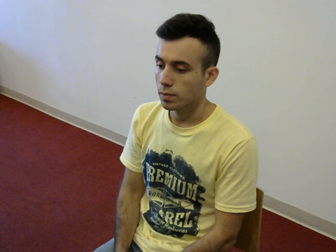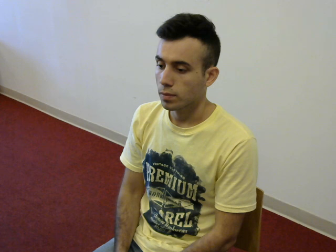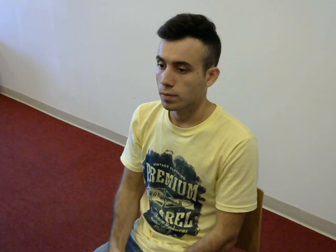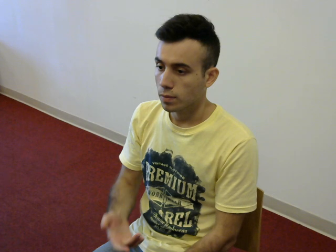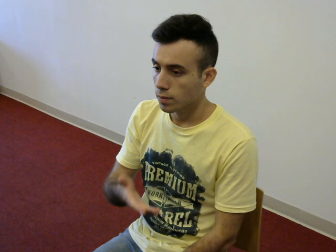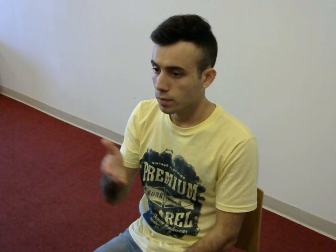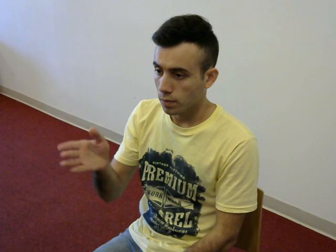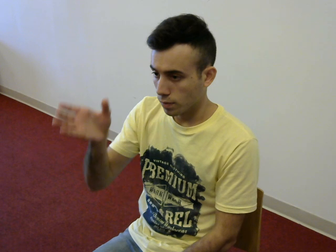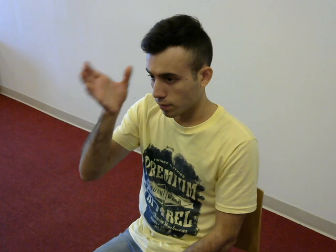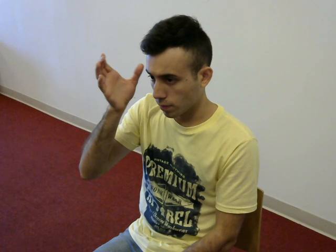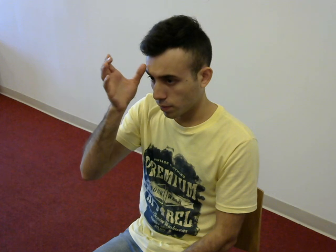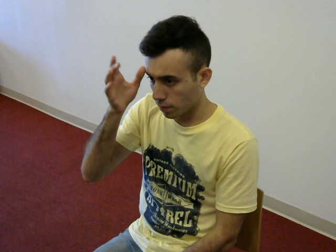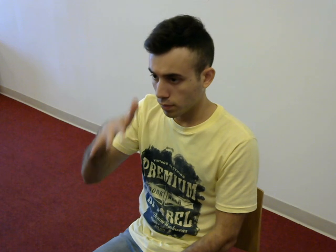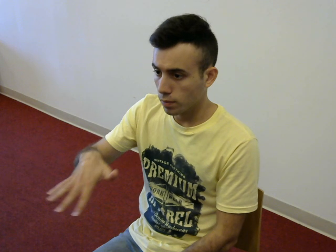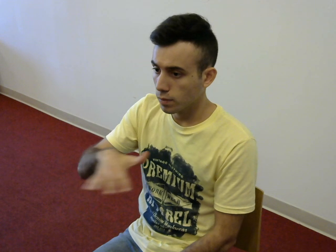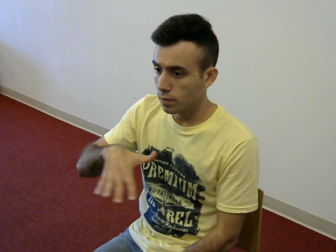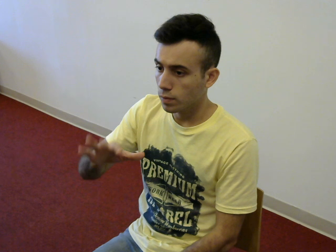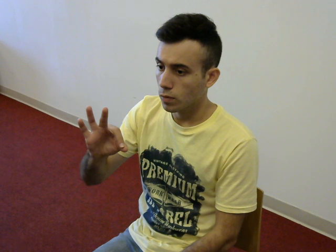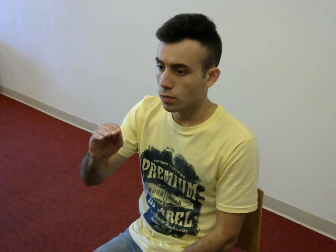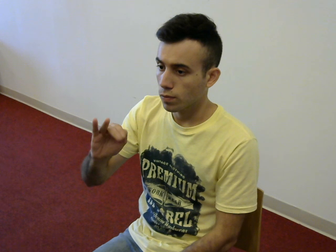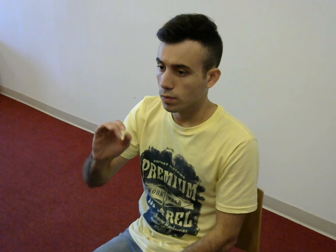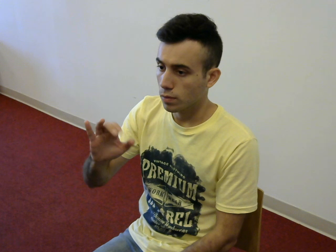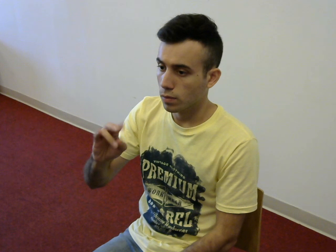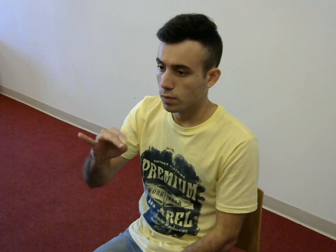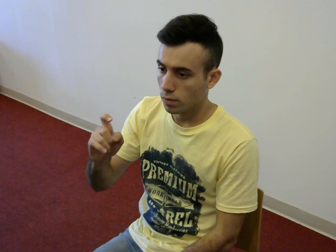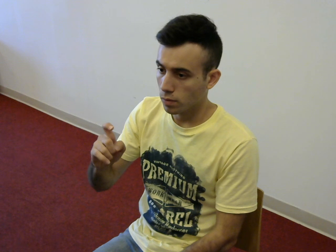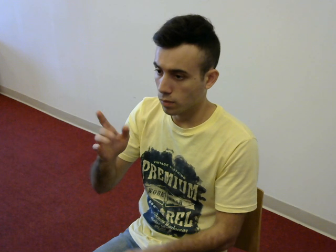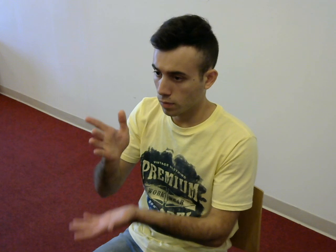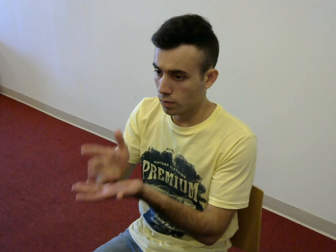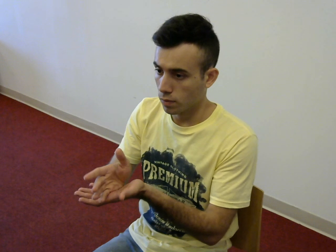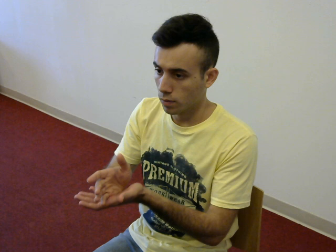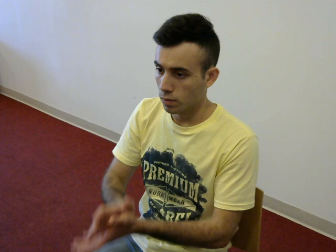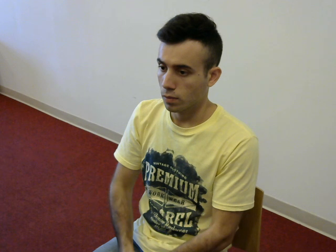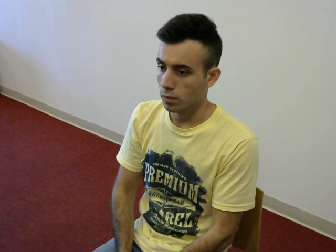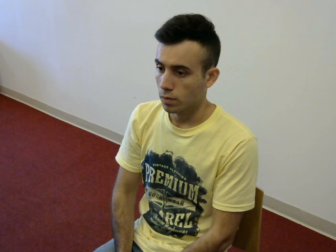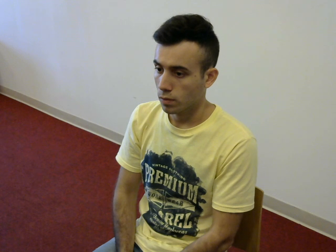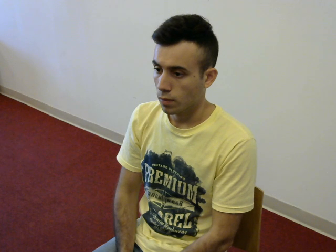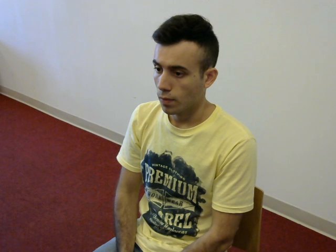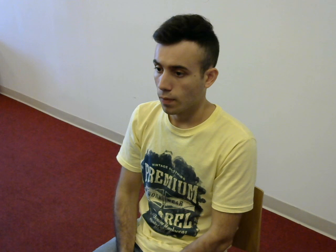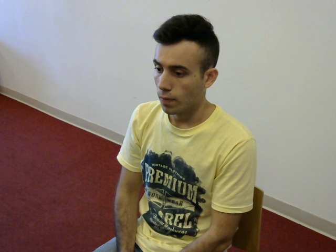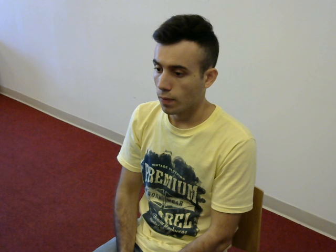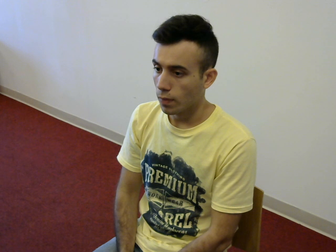Sizin Elmlər Akademiyası tərəfdə ofisiniz varmı?